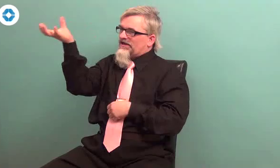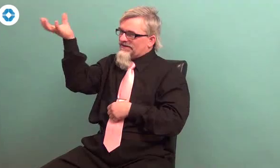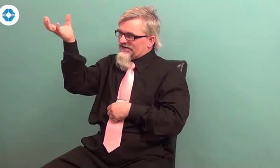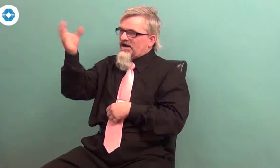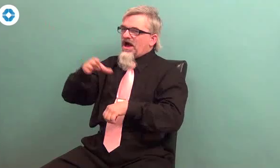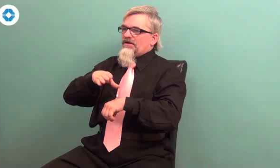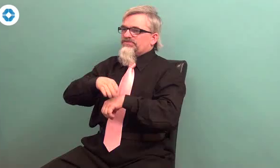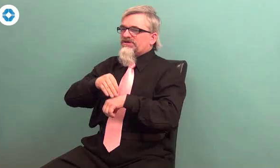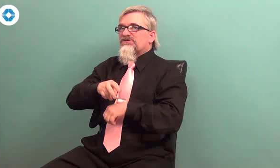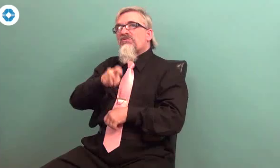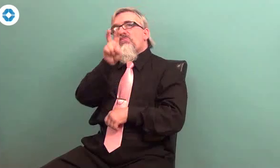Pies patrzy na nie.